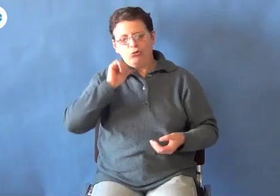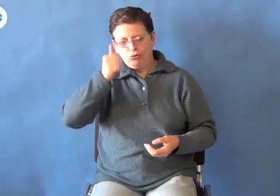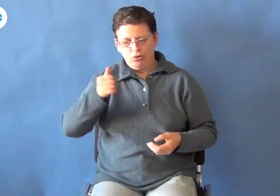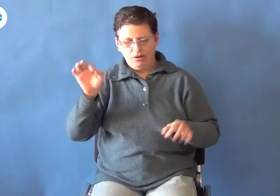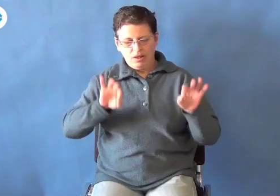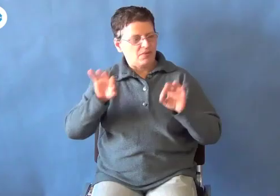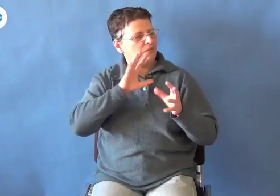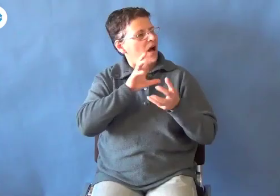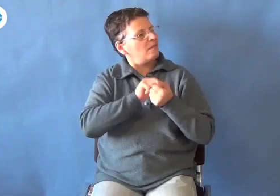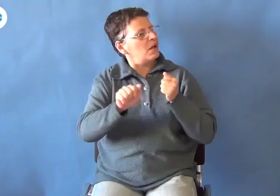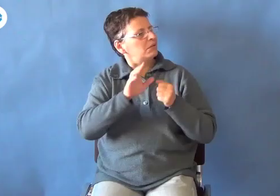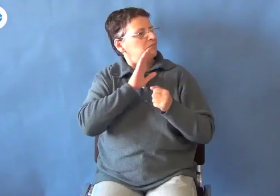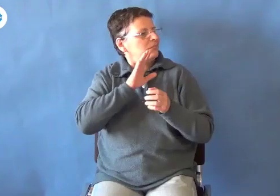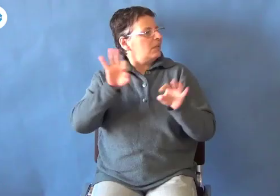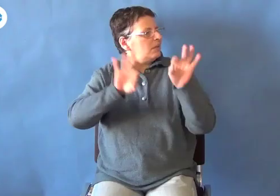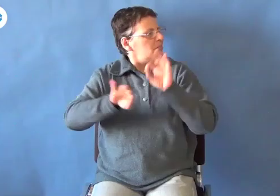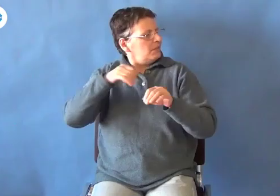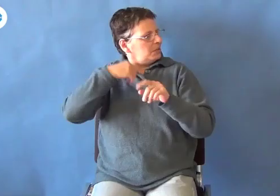Prawdopodobnie awaria będzie naprawiona jutro.